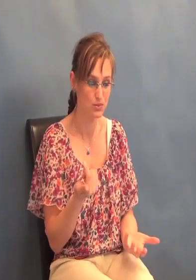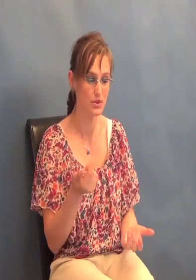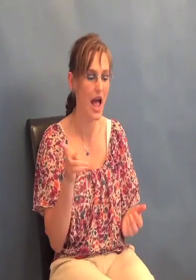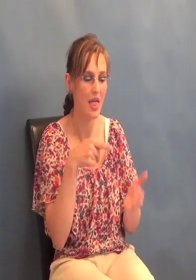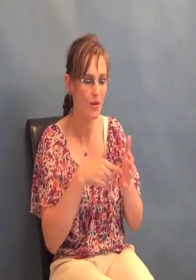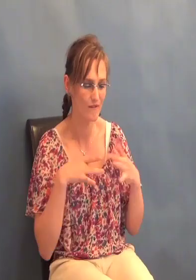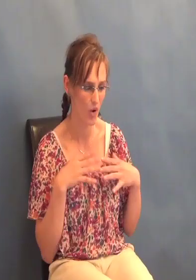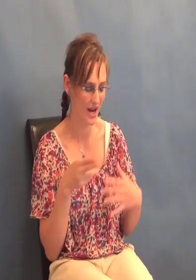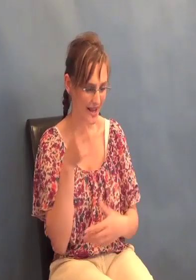Kiedy jest ten wolny termin?